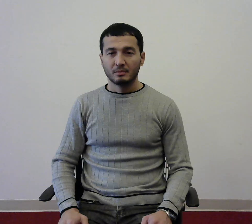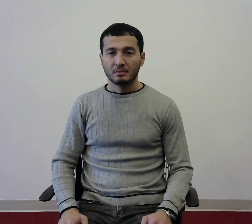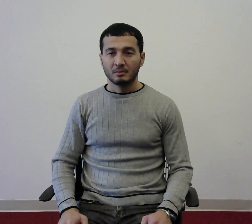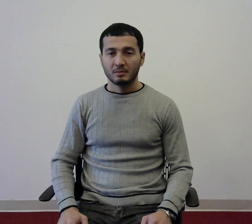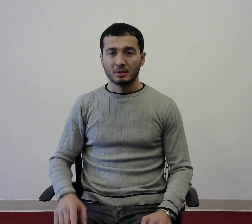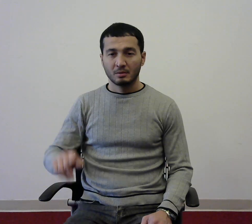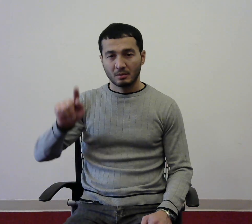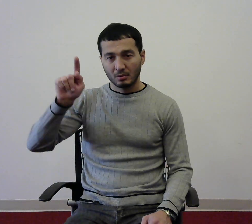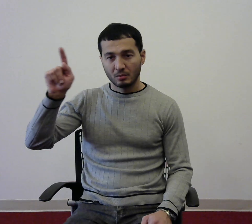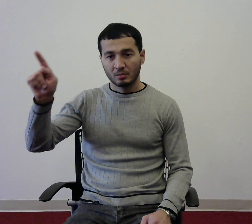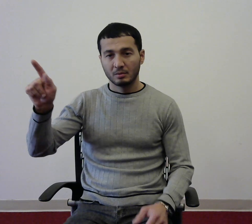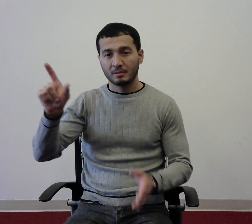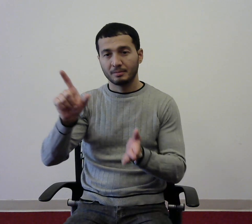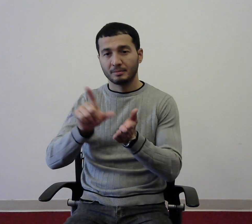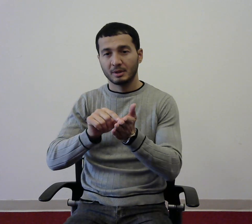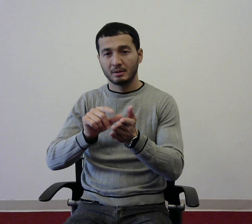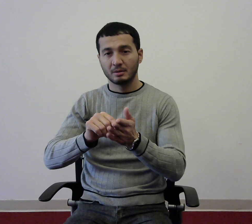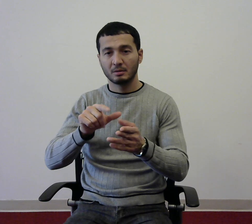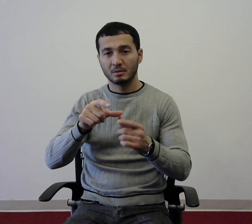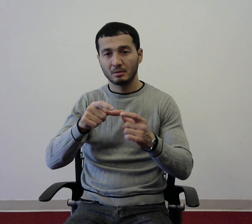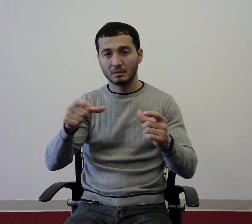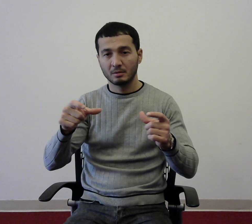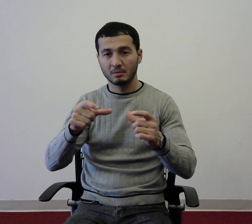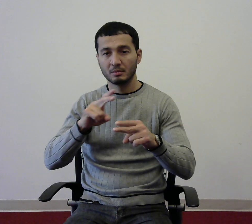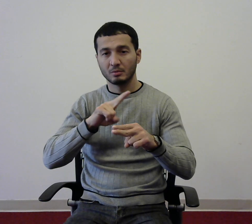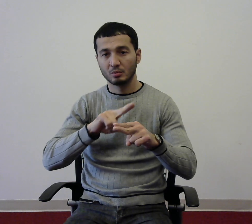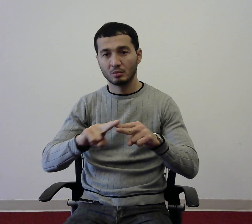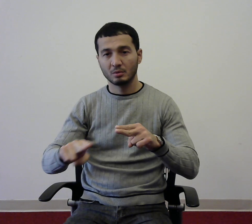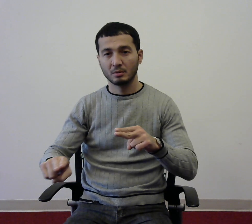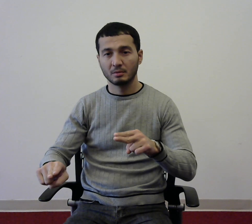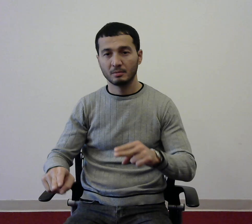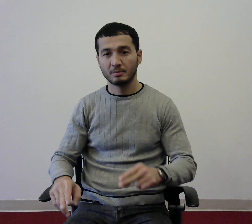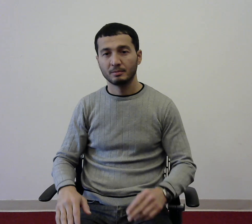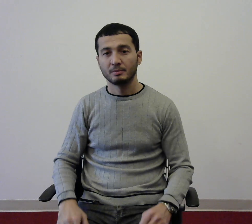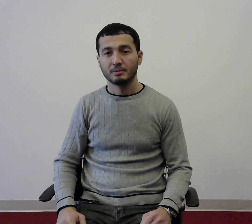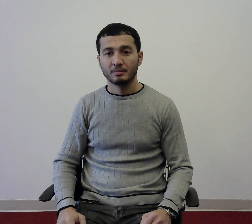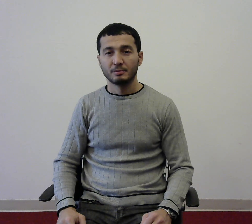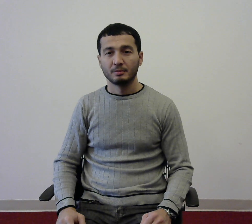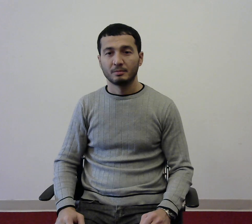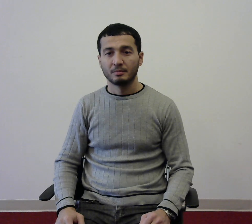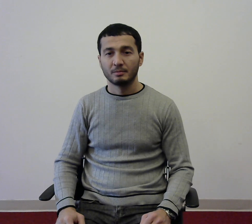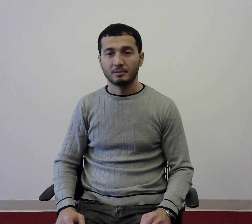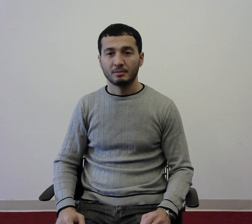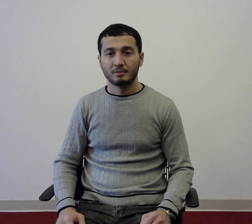O pensiya kartını itirib